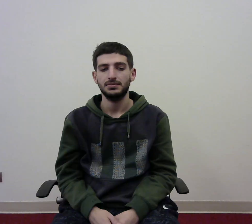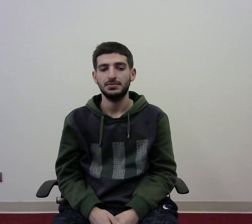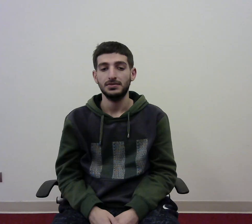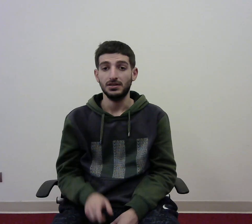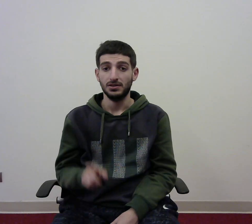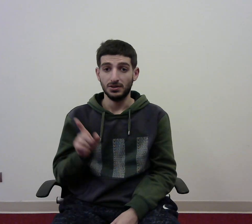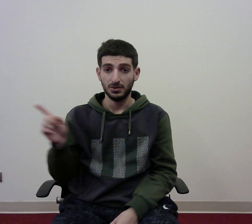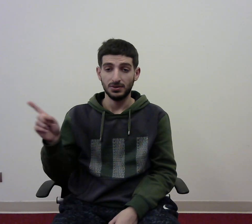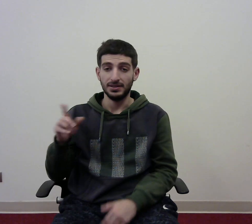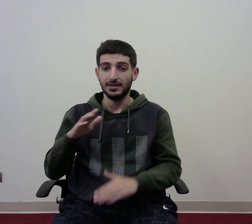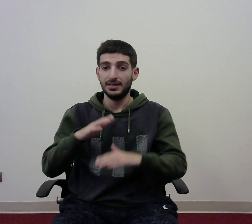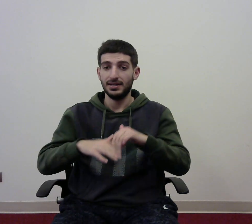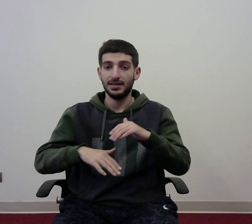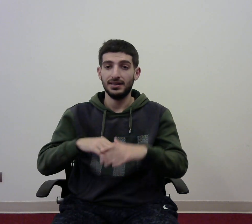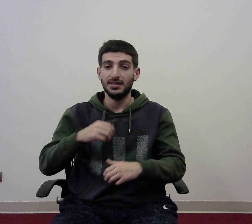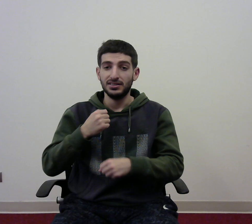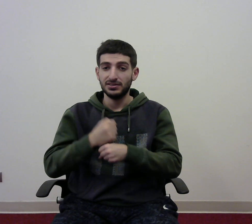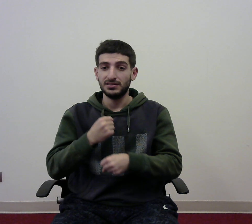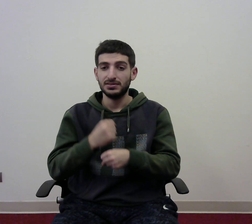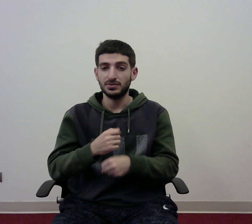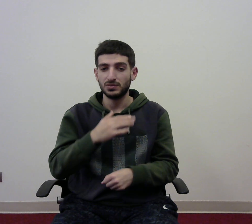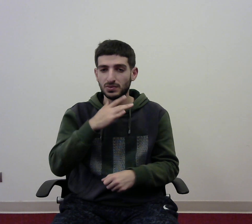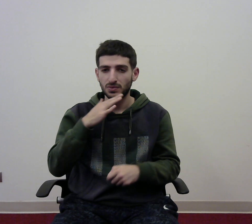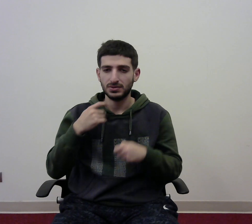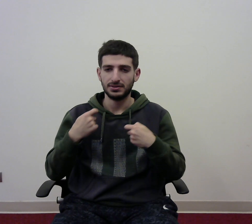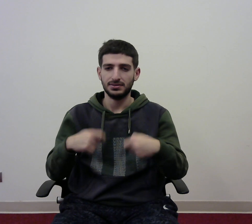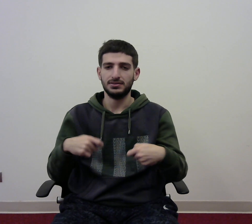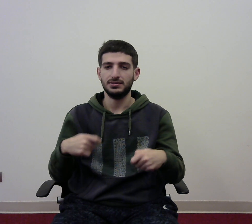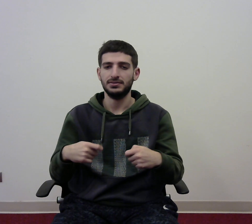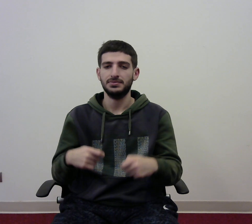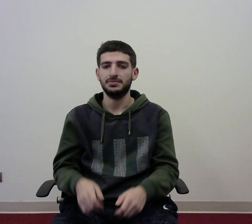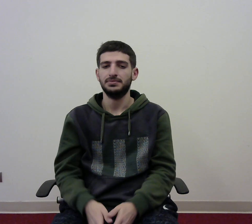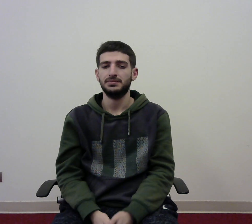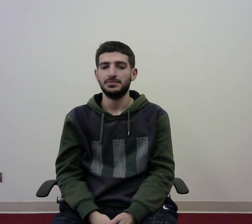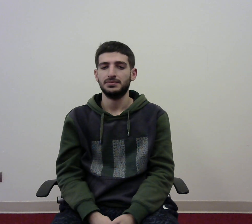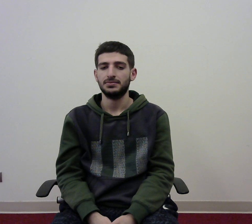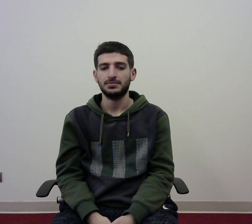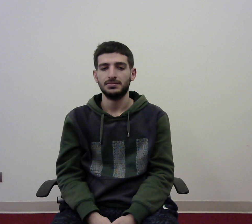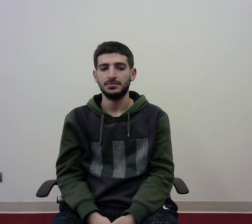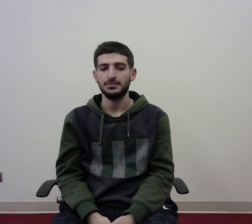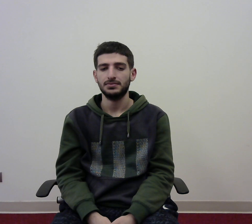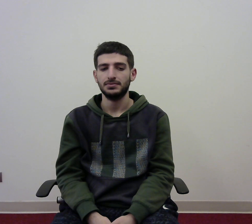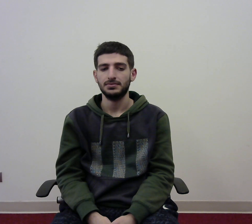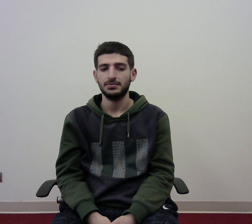Onun əl işləri çox satılır